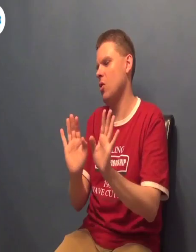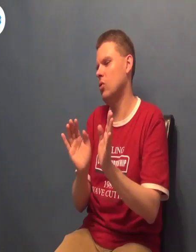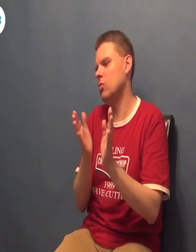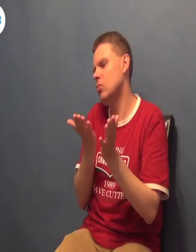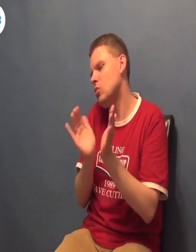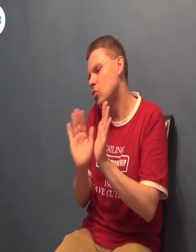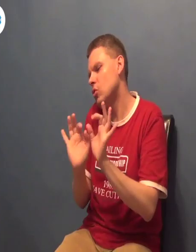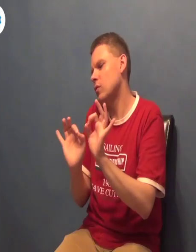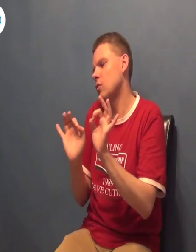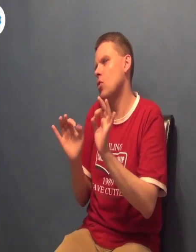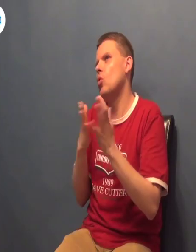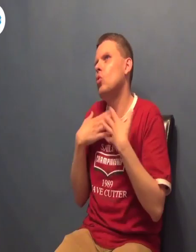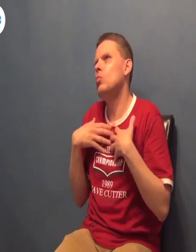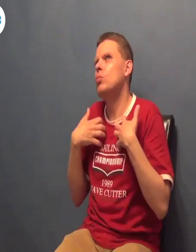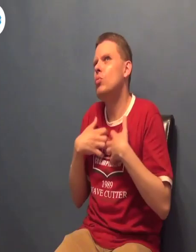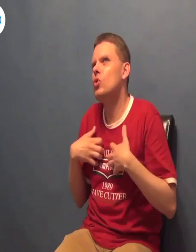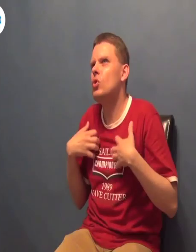Zostawić je, żeby żyły w naturze.